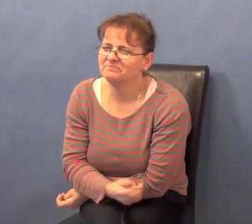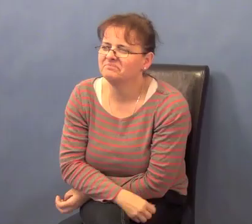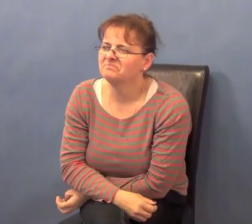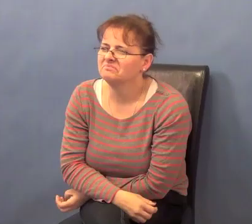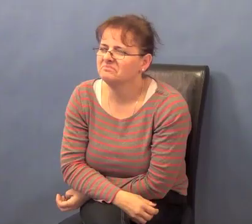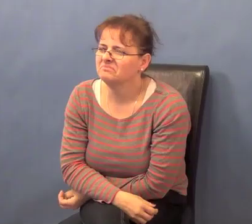Tak.